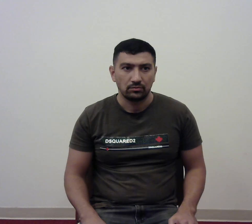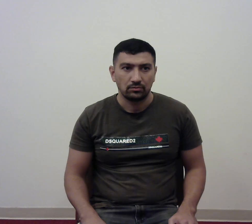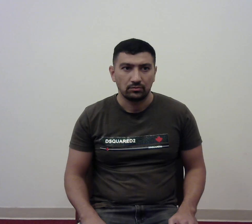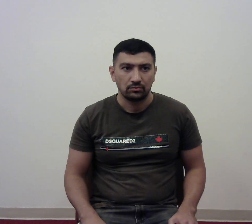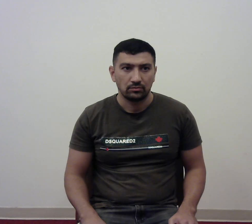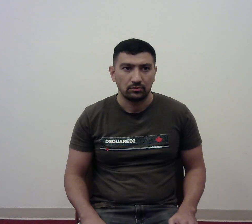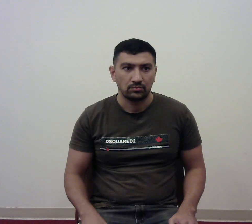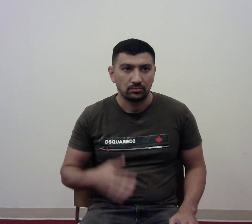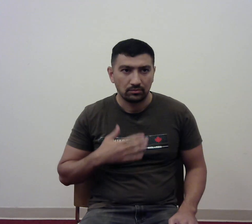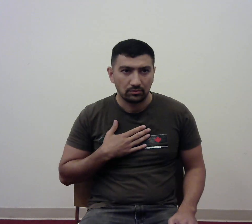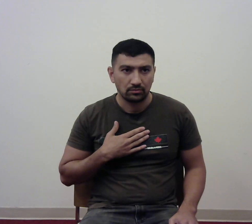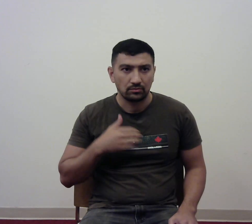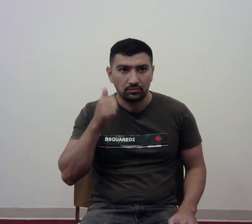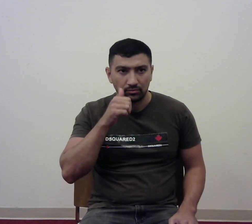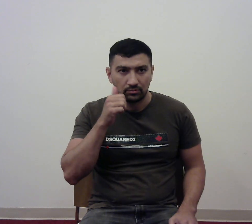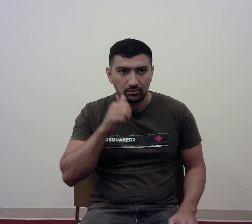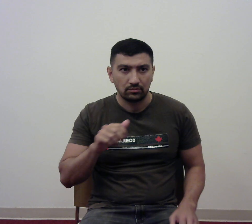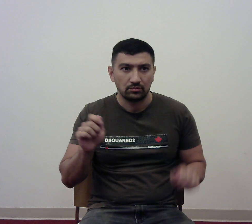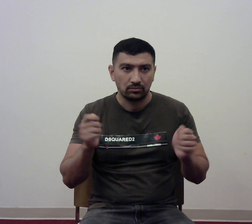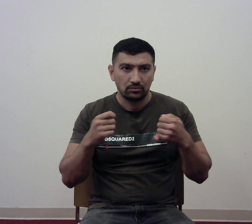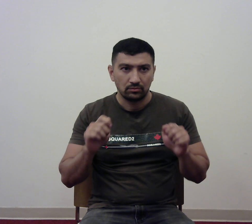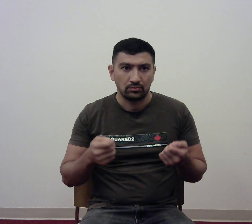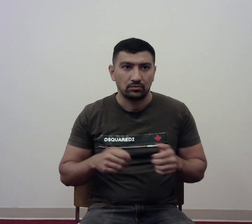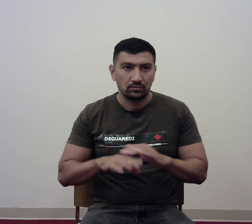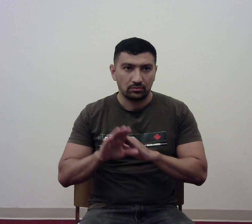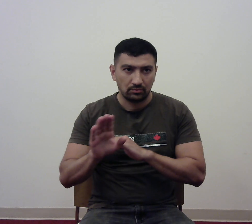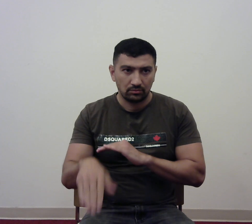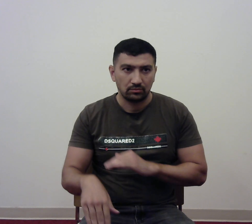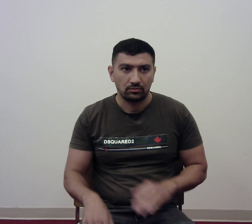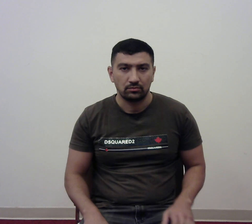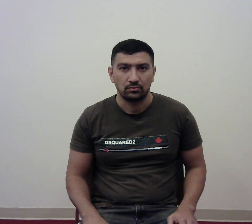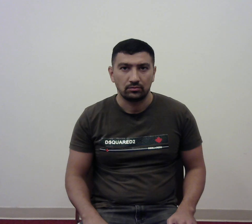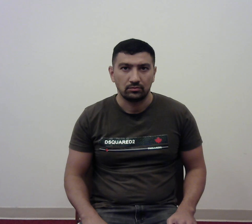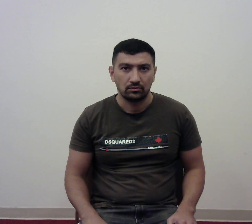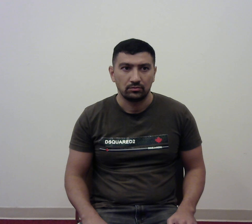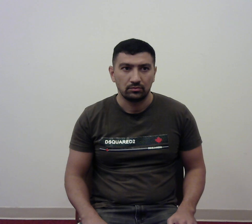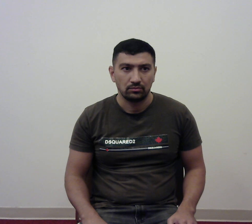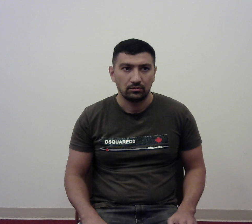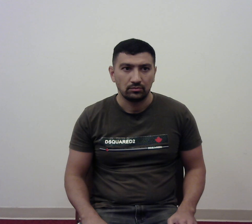Mən sabah toya gedirəm